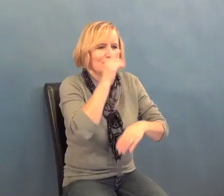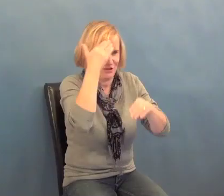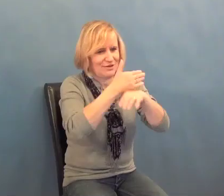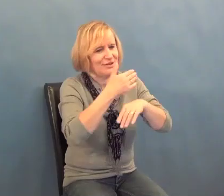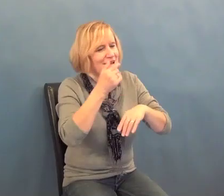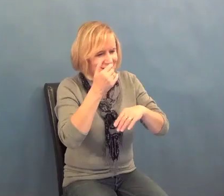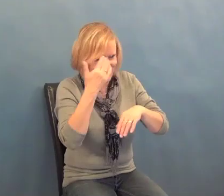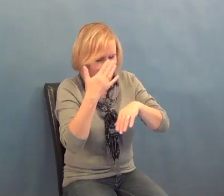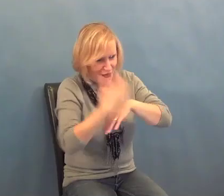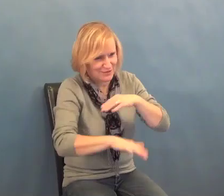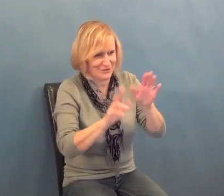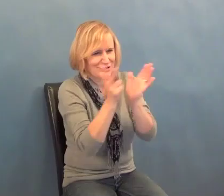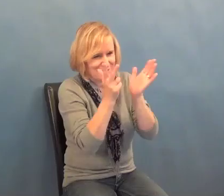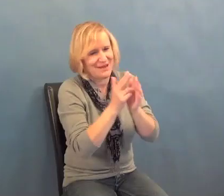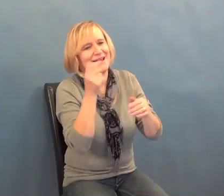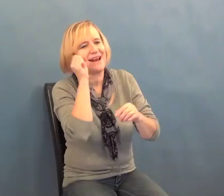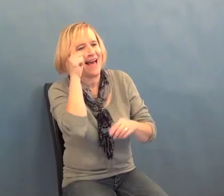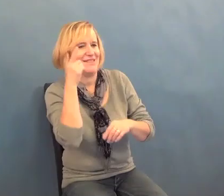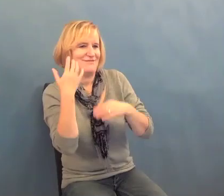Czas ciszy nocnej. Koniec hałasów o godzinie osiemnastej.